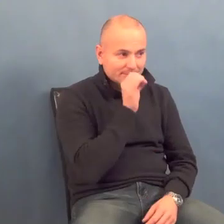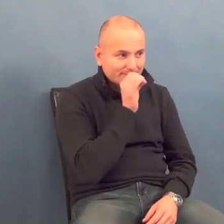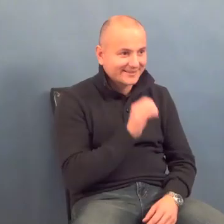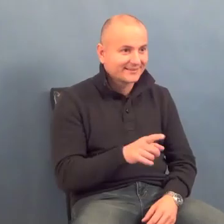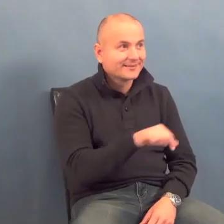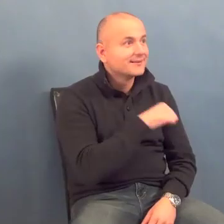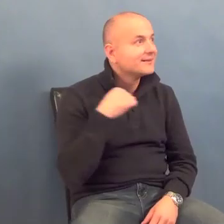W ogóle.